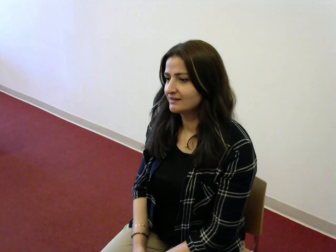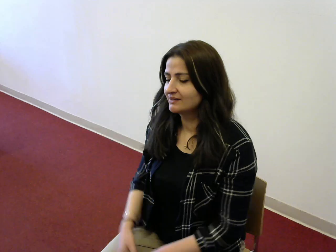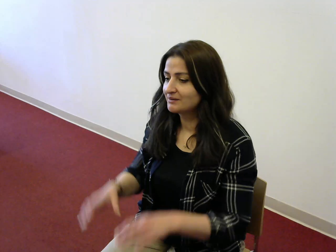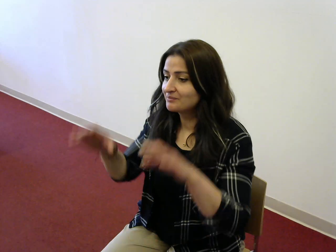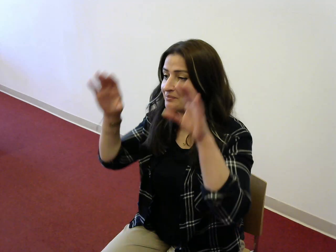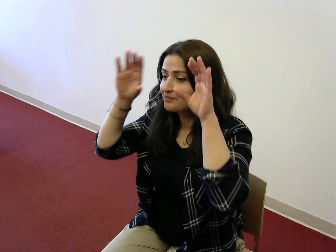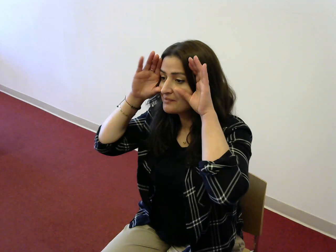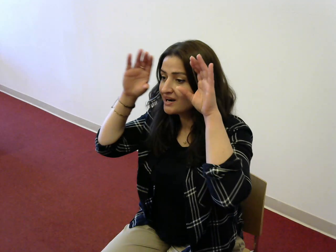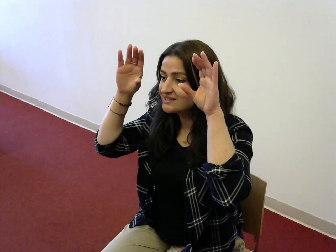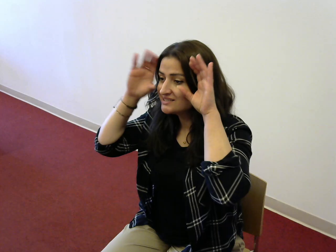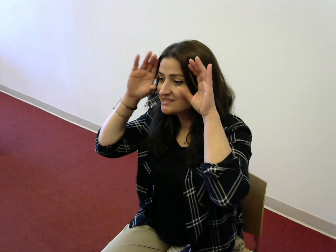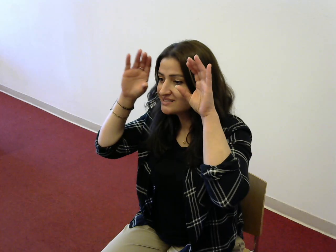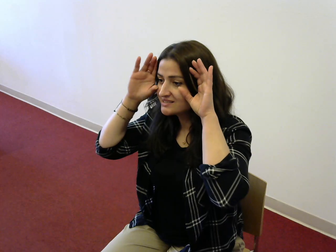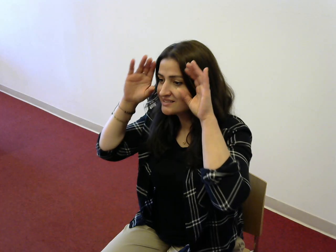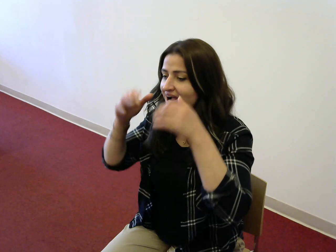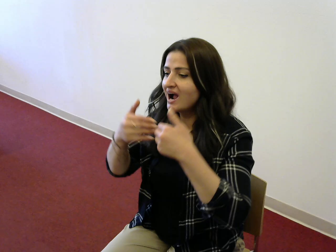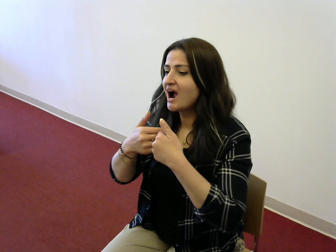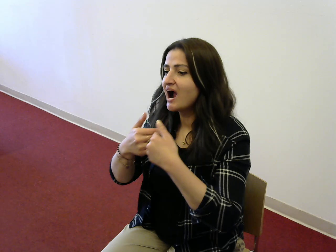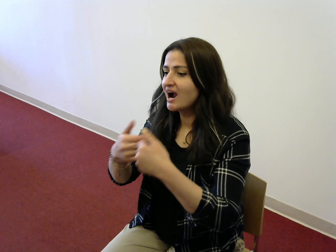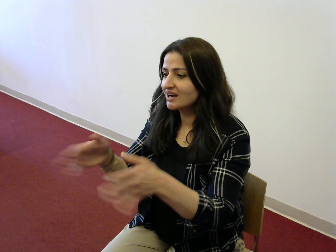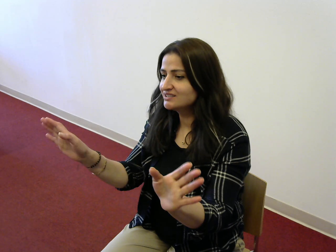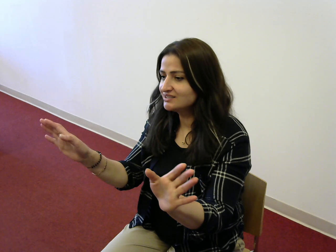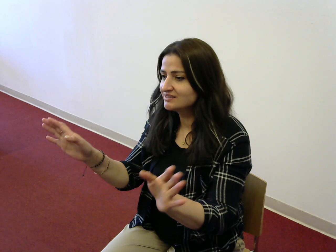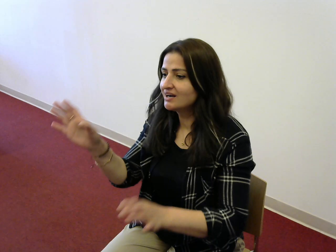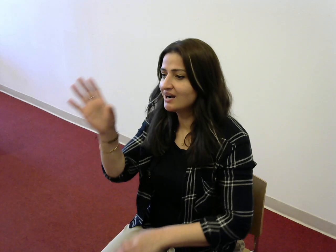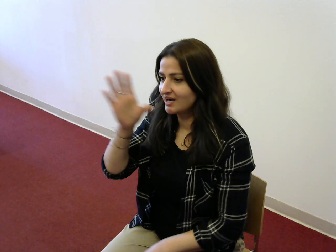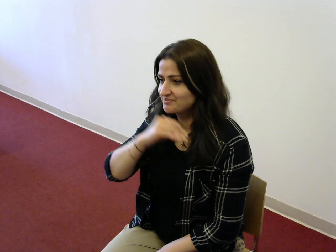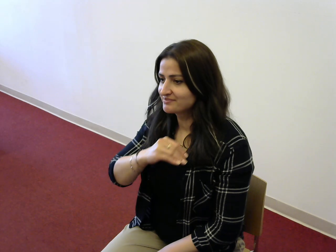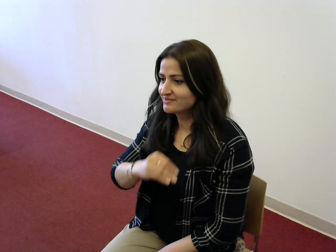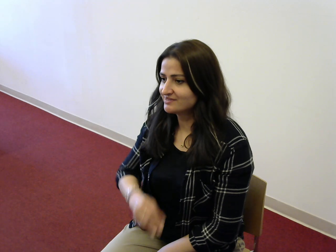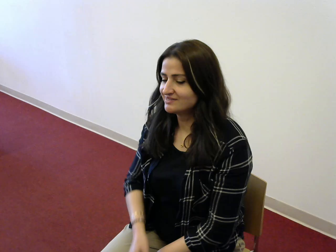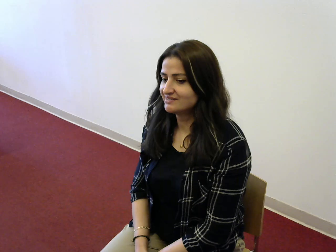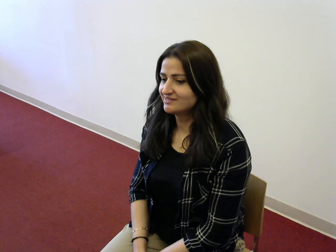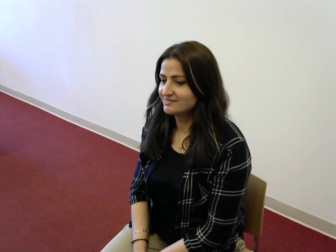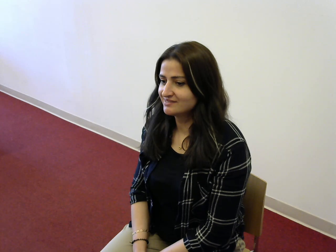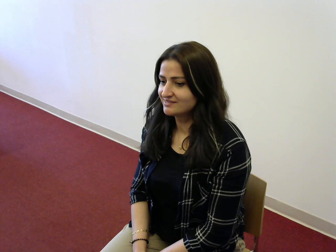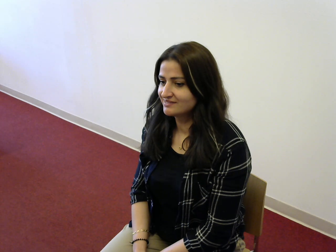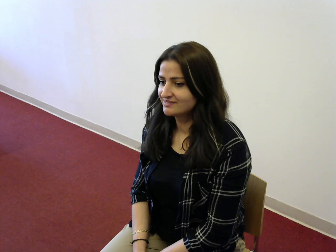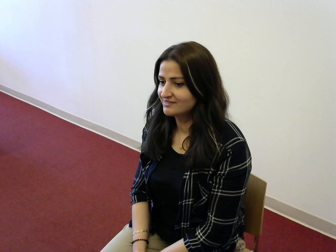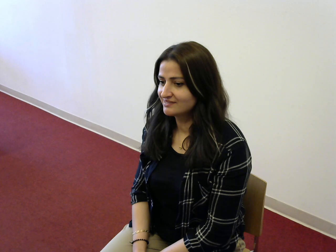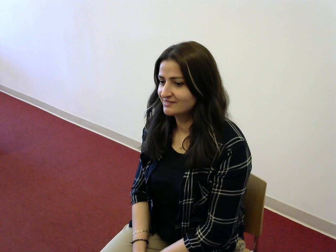Pəncərəni aça bilərsinizmi?